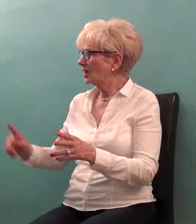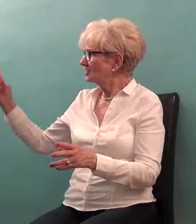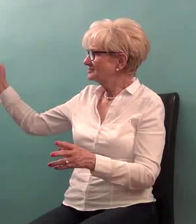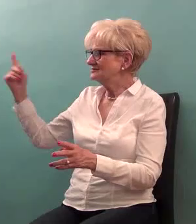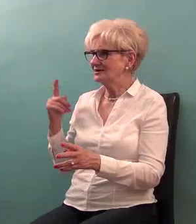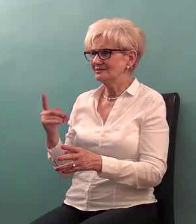Charlie znowu kopie nogą.